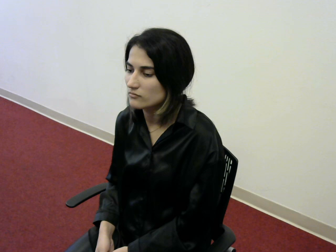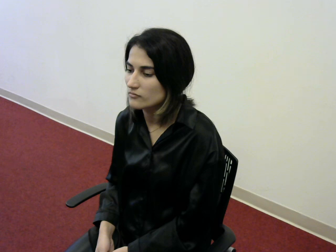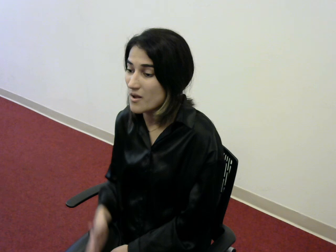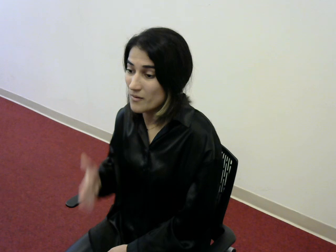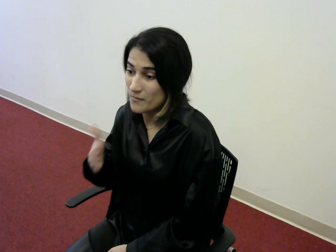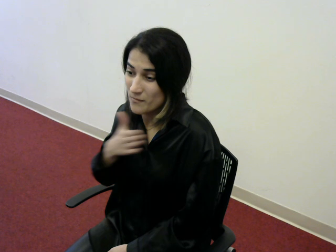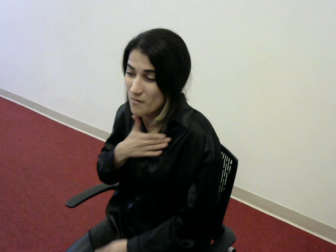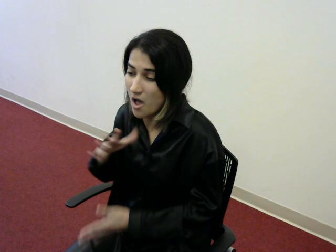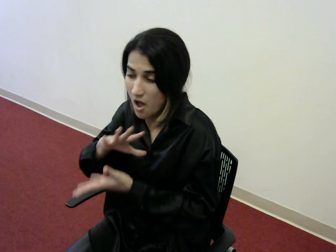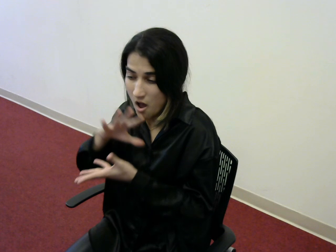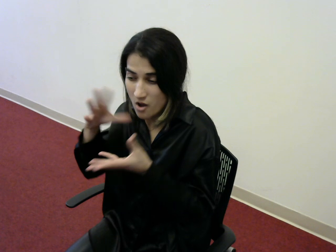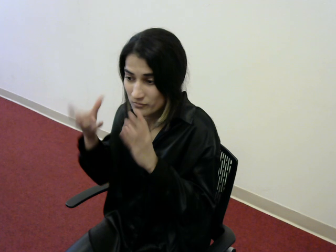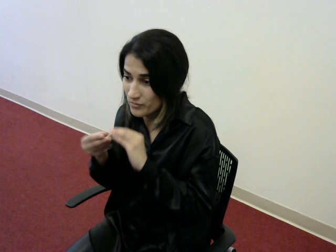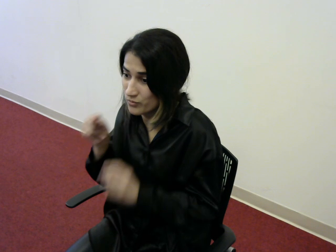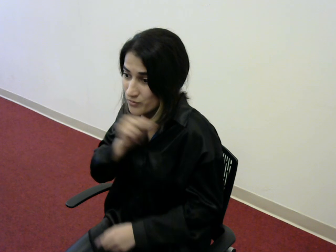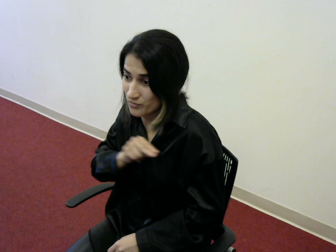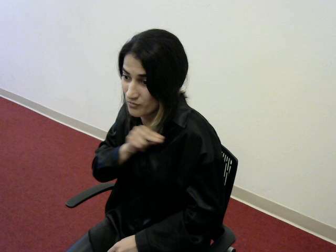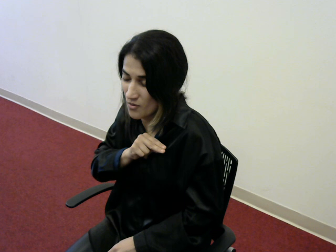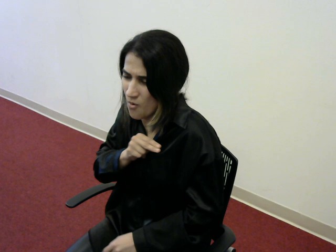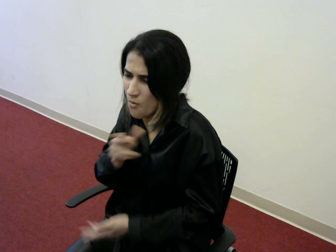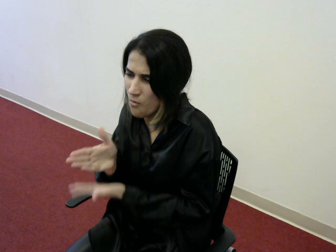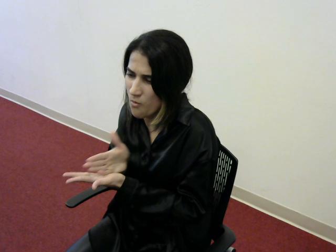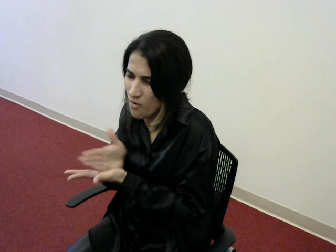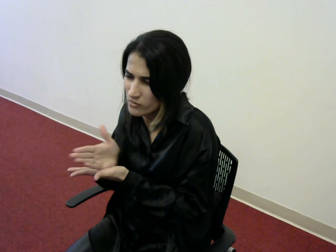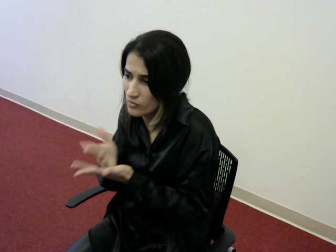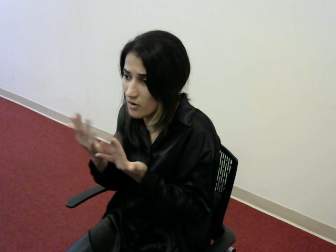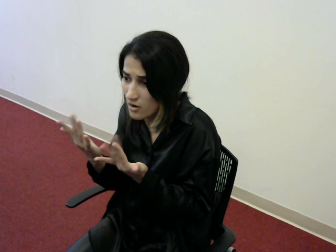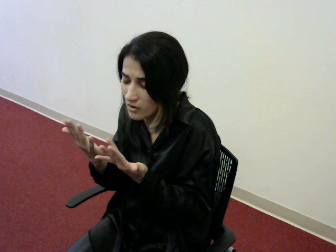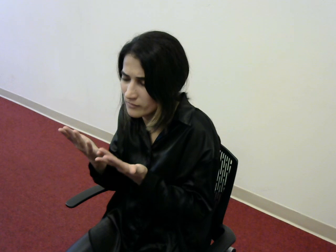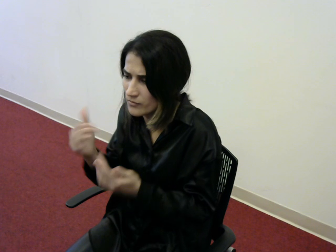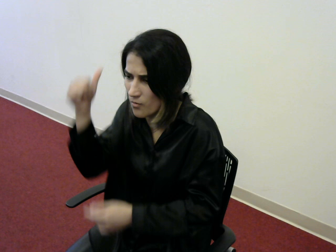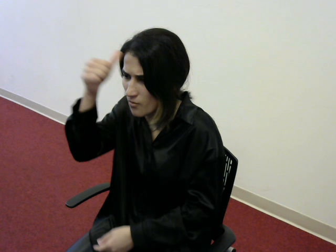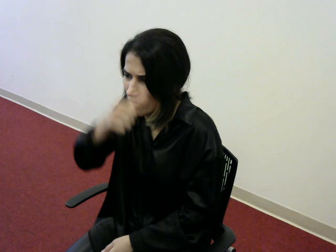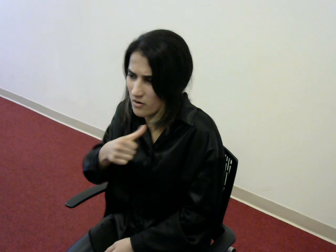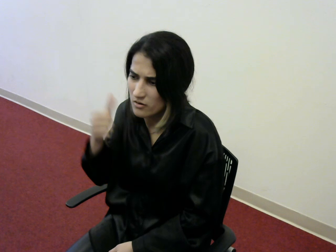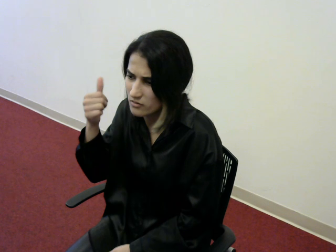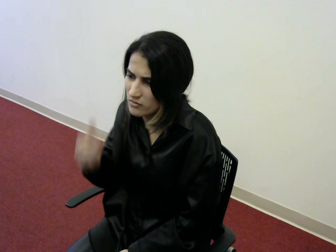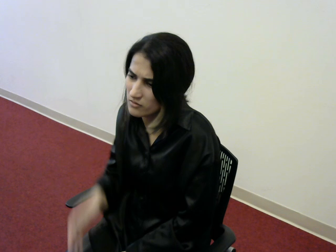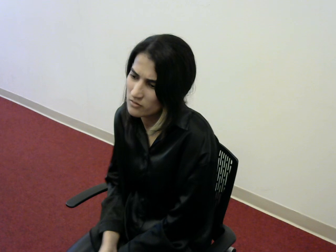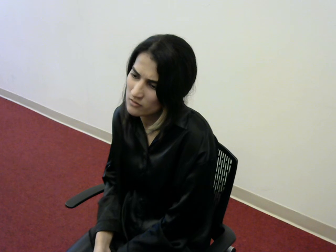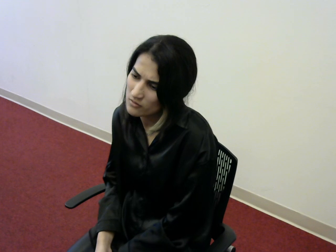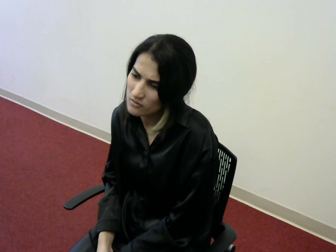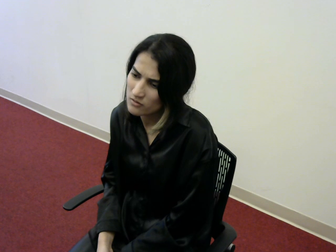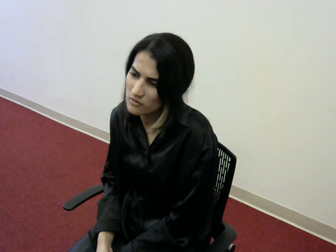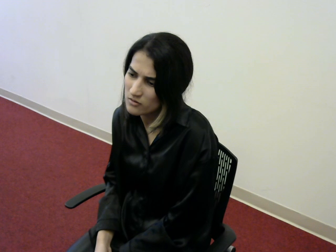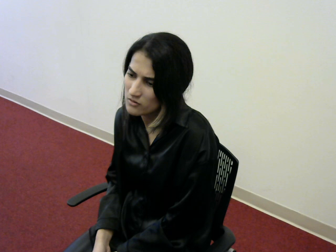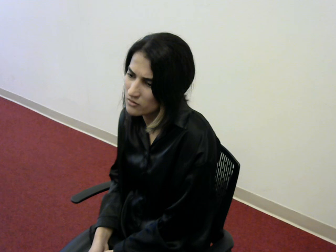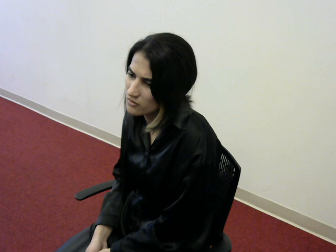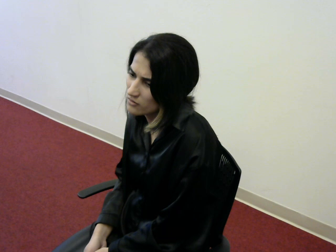Mənim ümumi iş stajım neçə ildir?